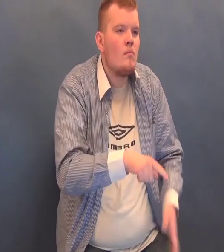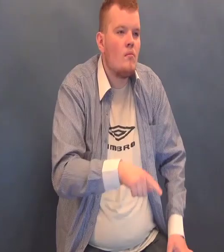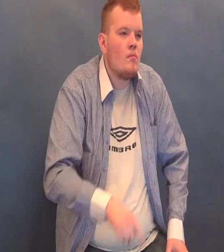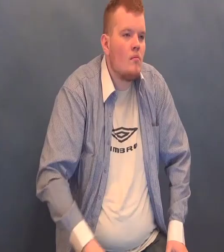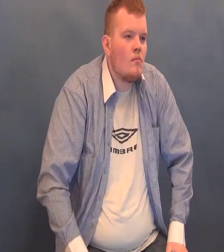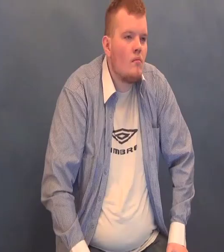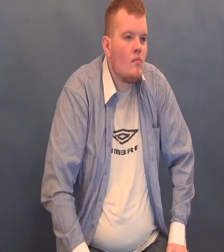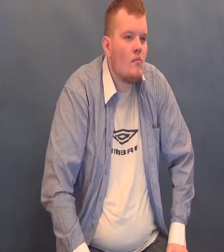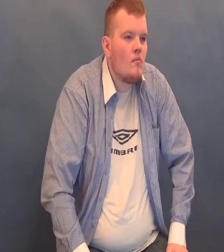Czym jesteś zajęty?